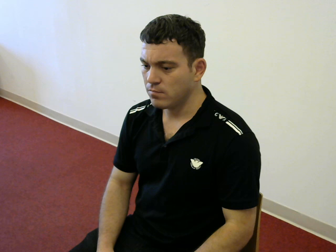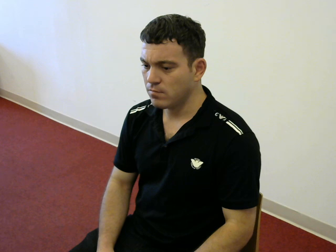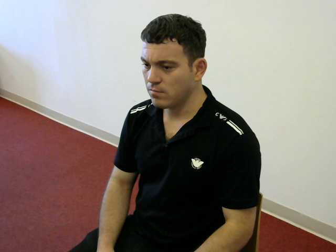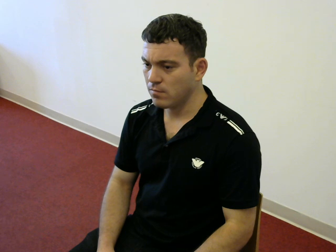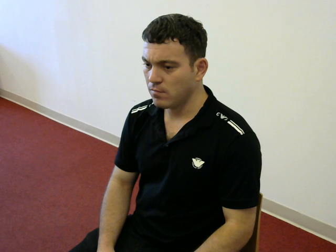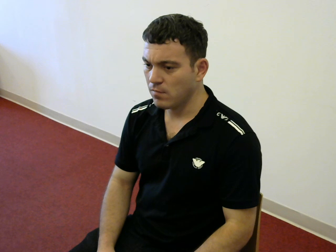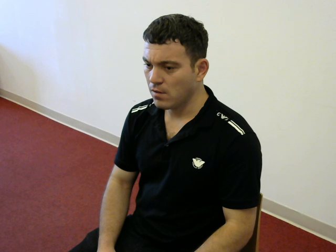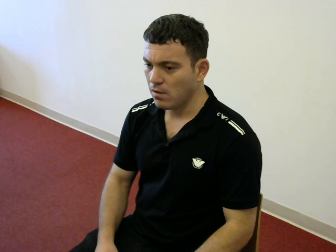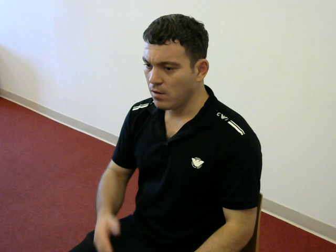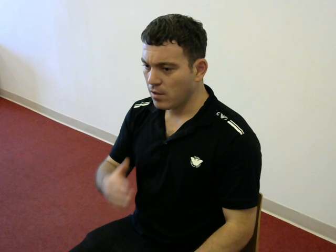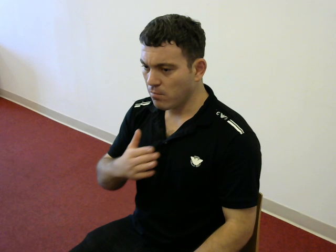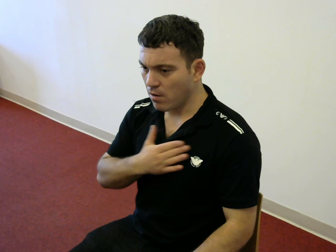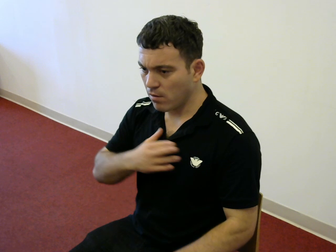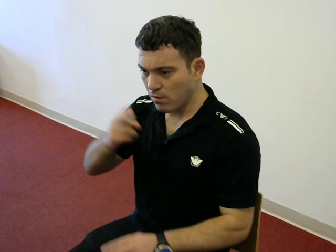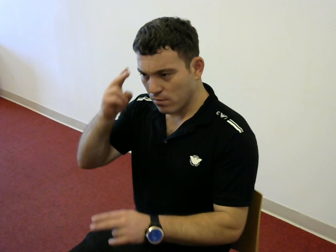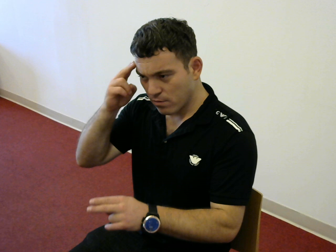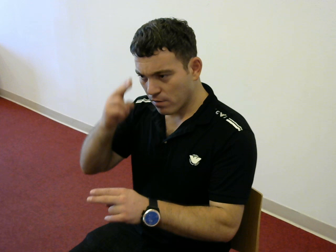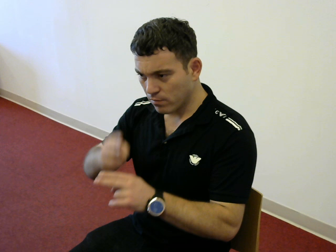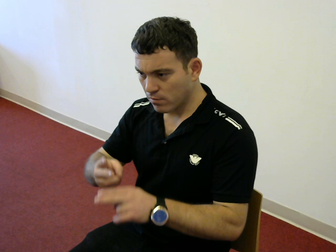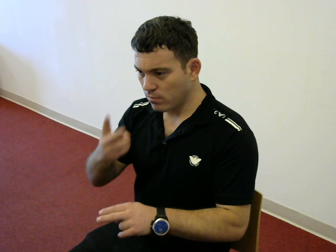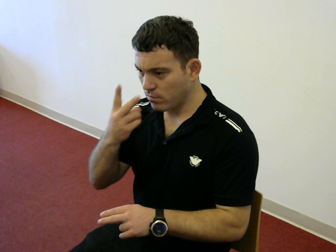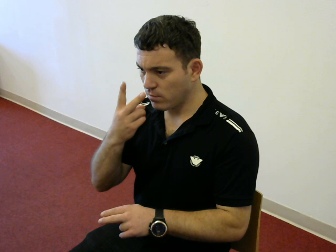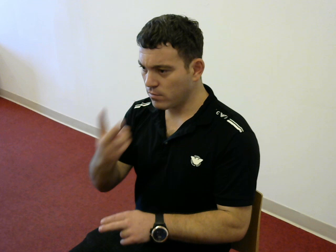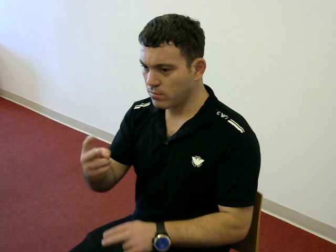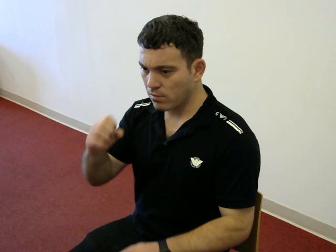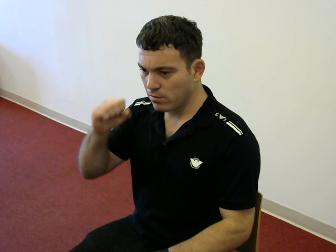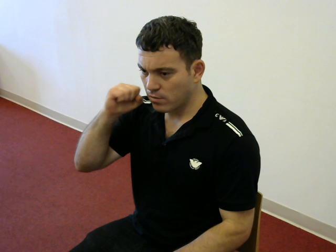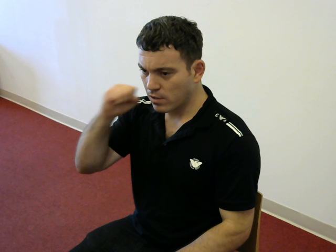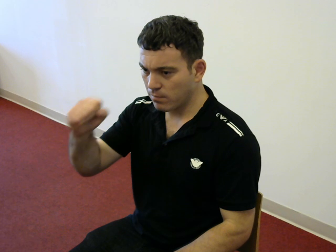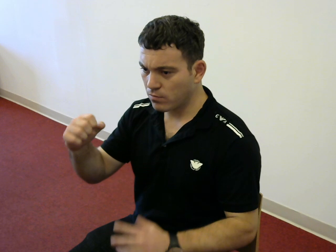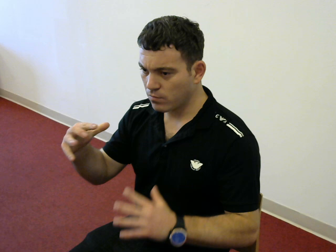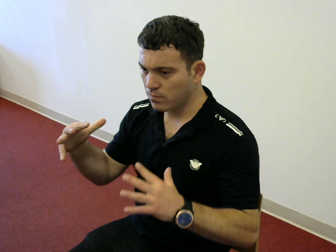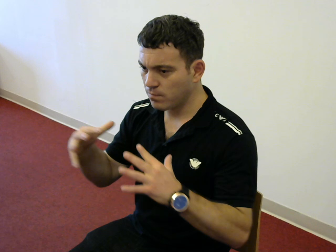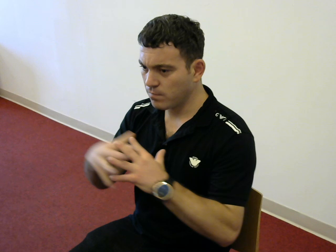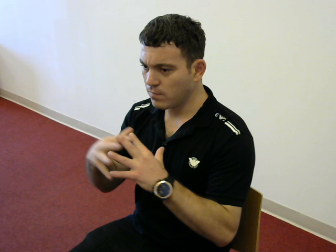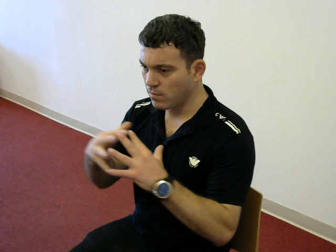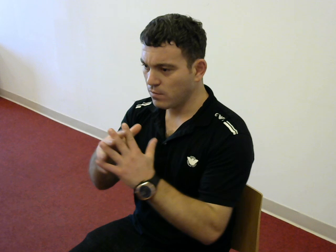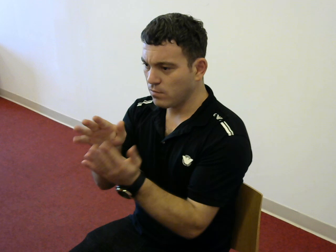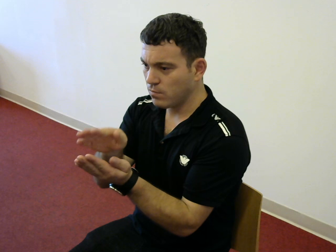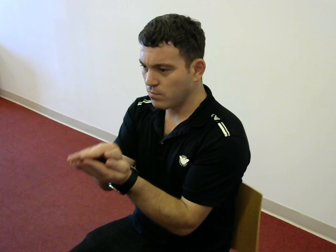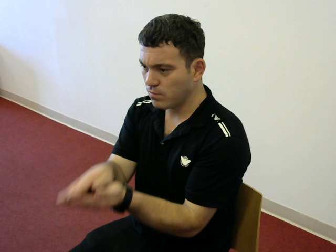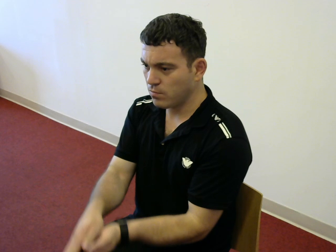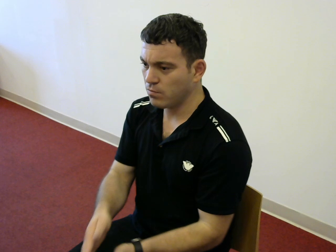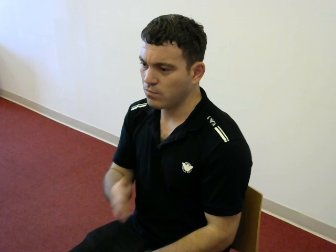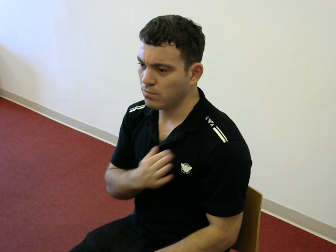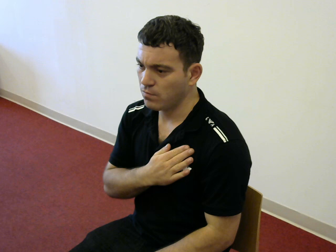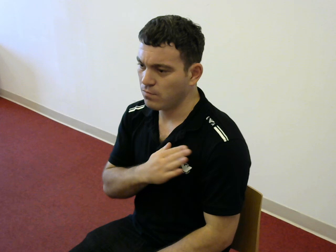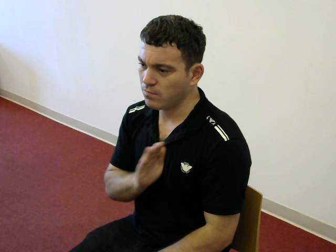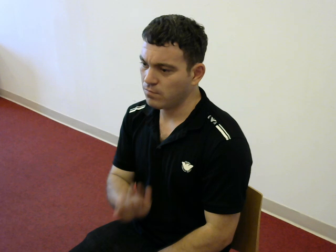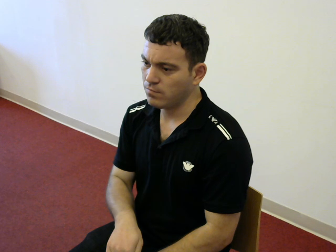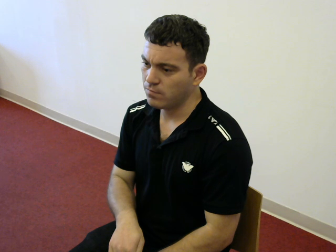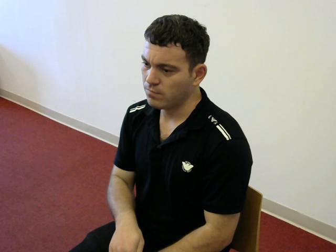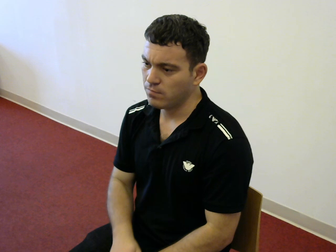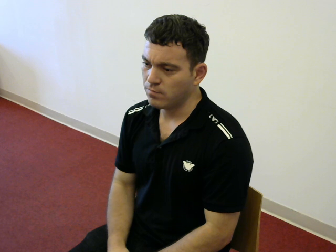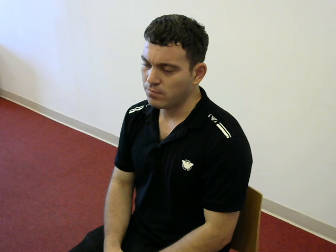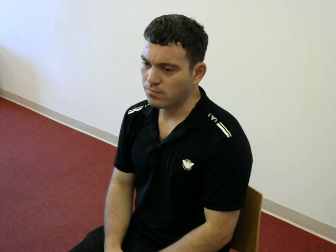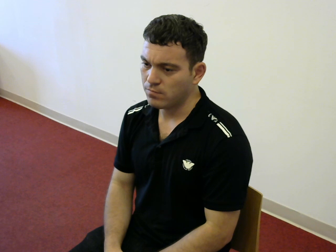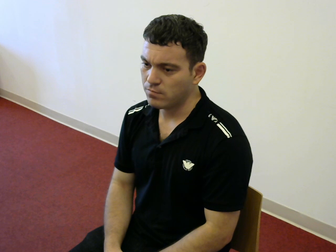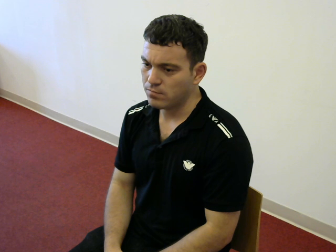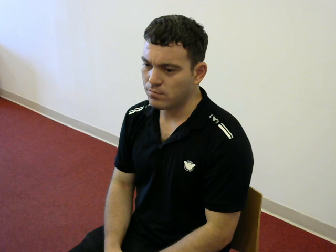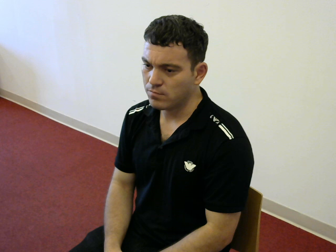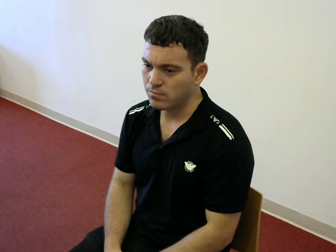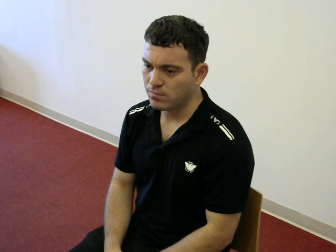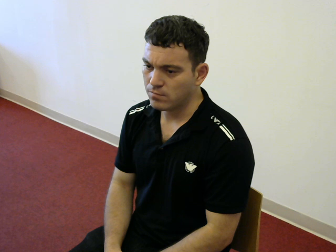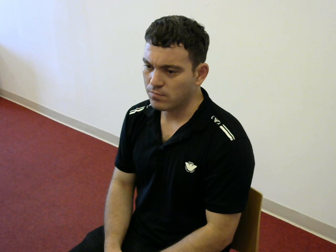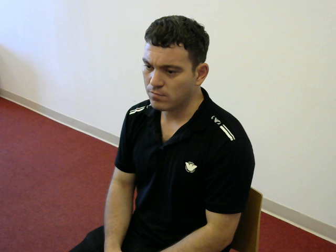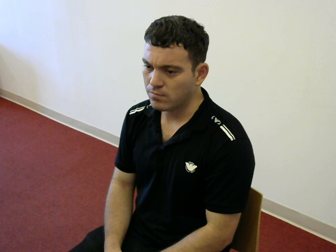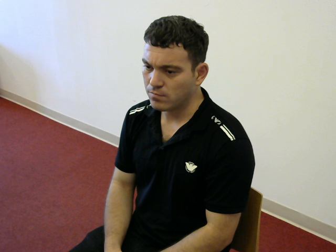Mənim qardaşım 2-ci Qarabağ müharibəsində şəhid olub